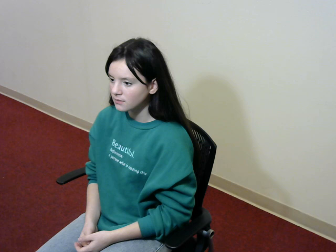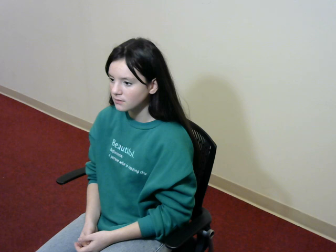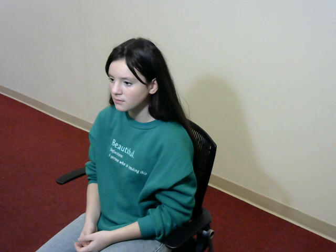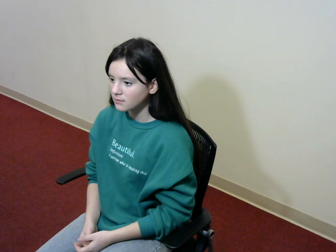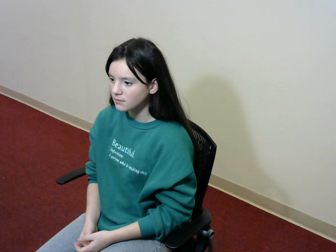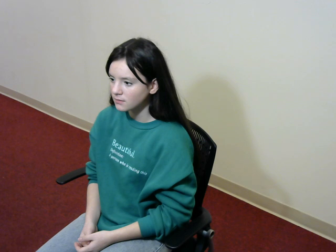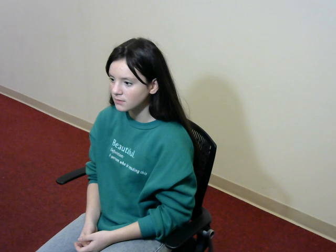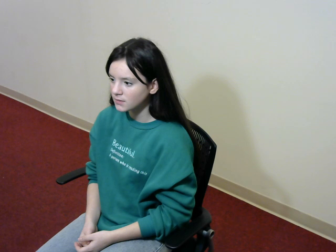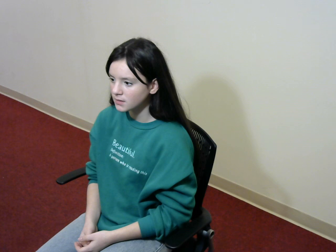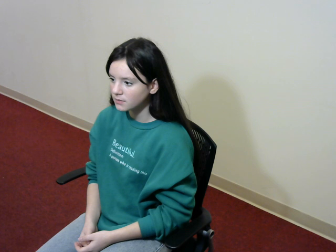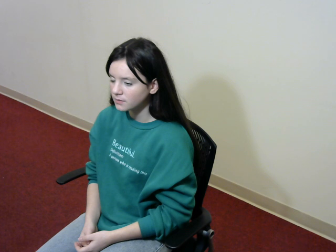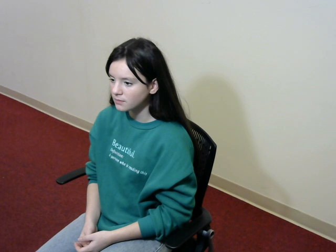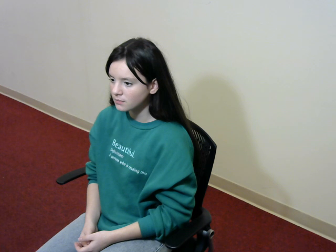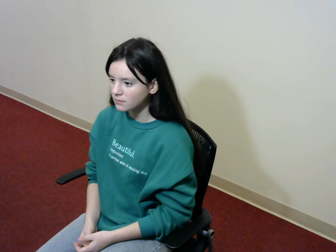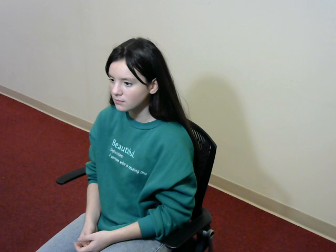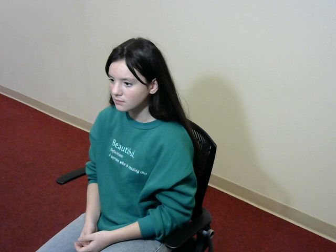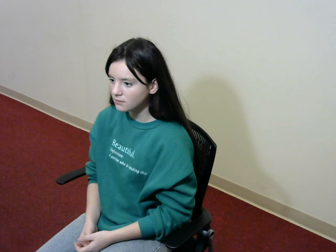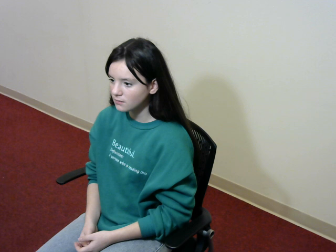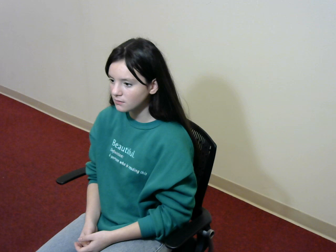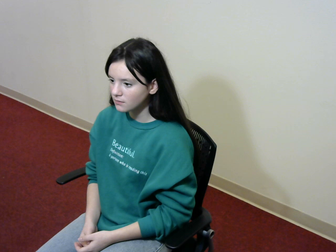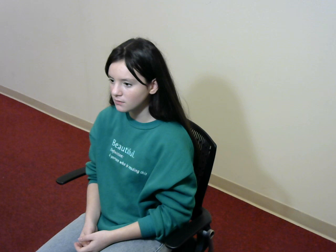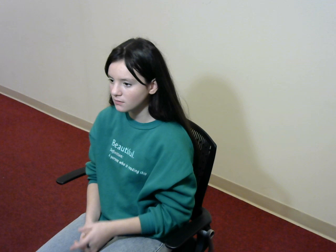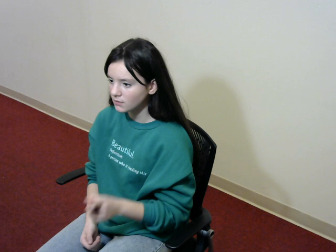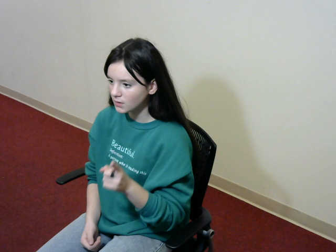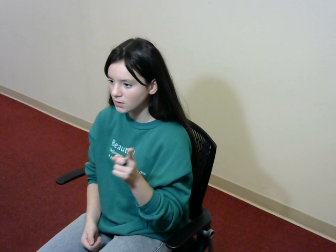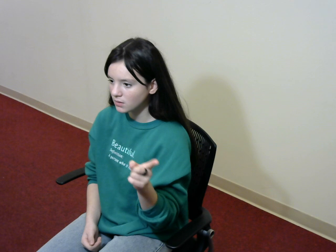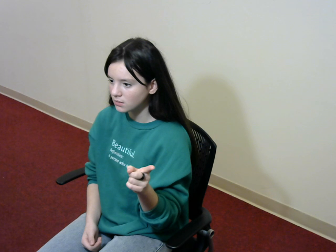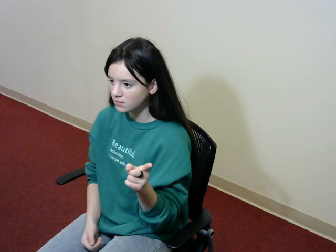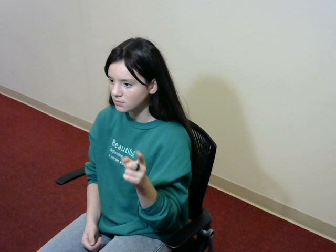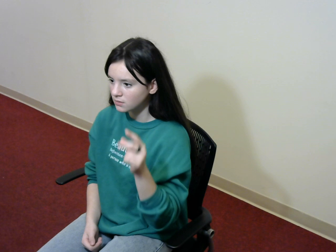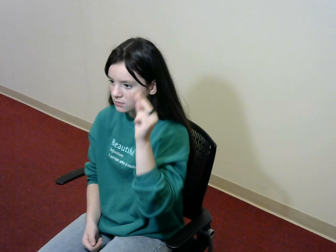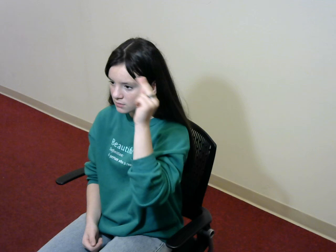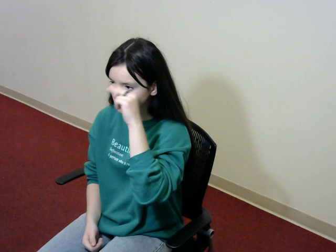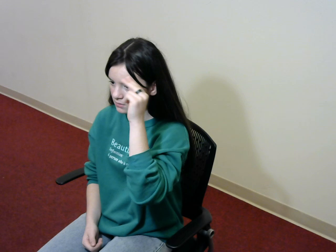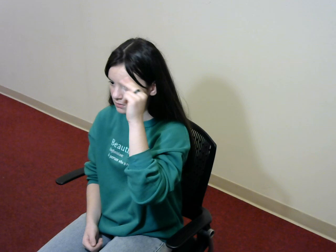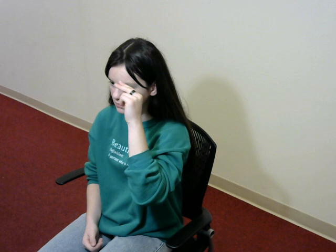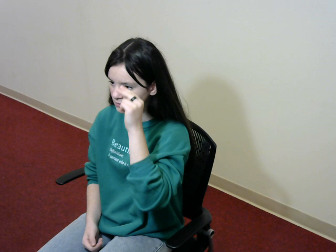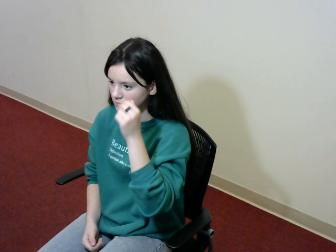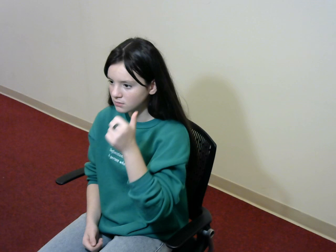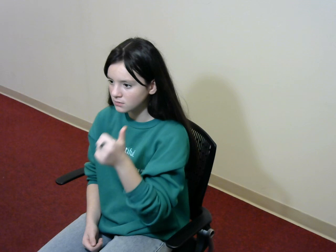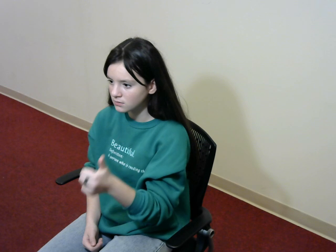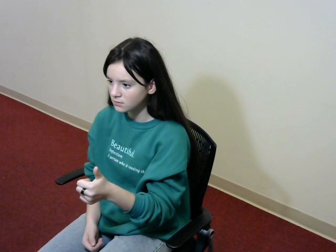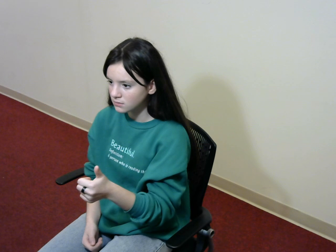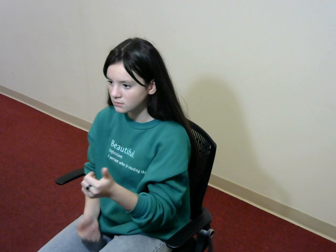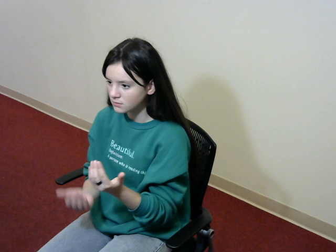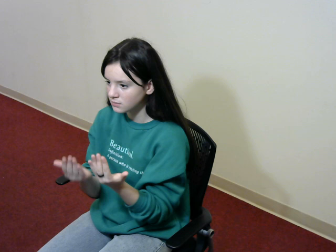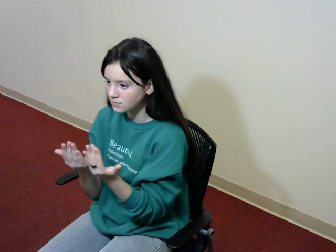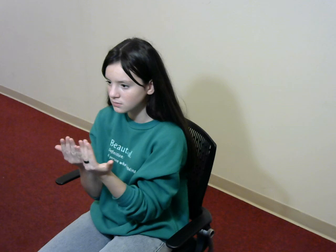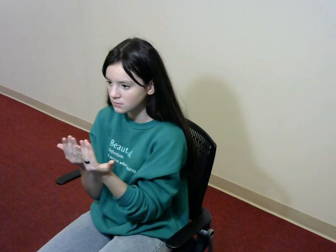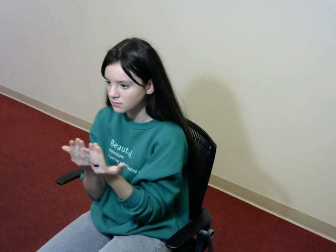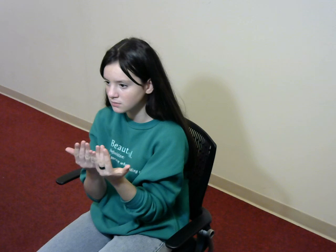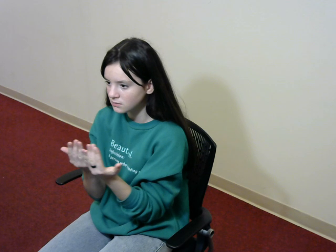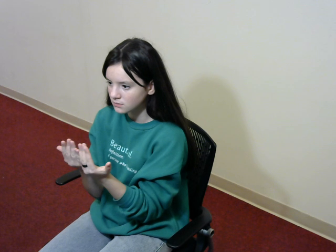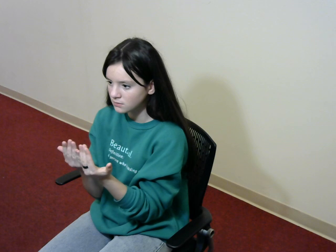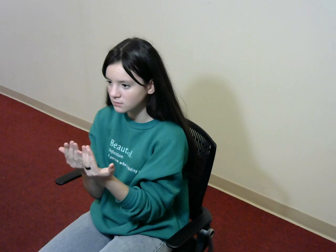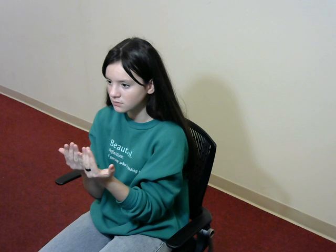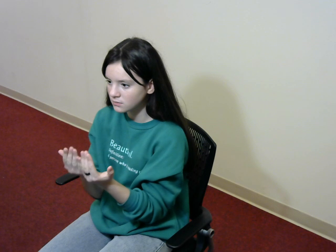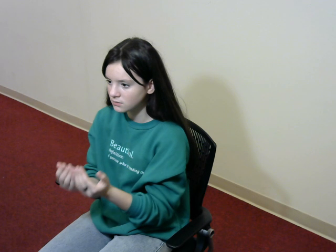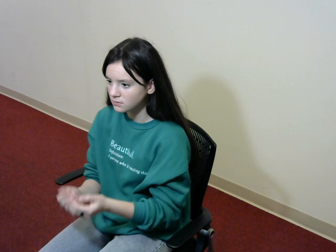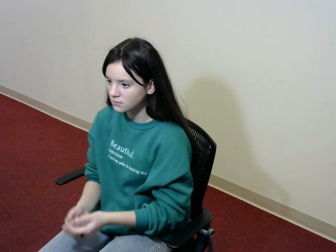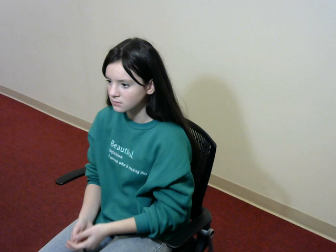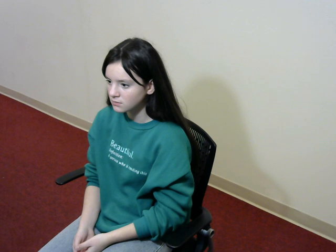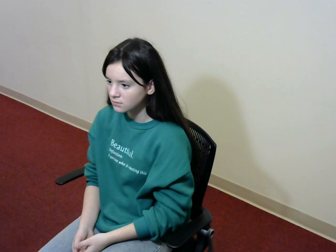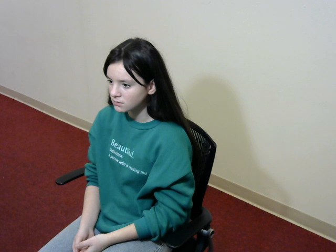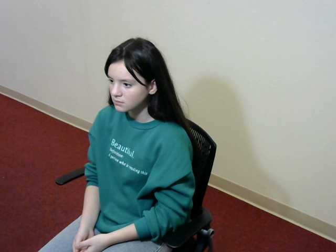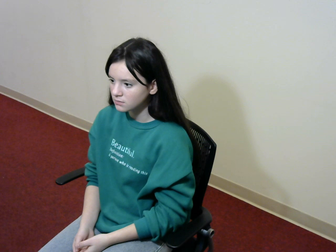O çalışqan şagirddir